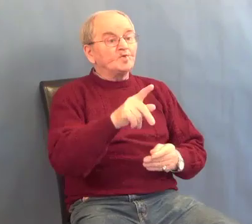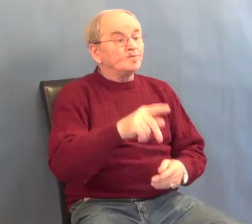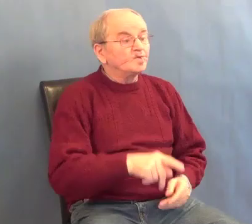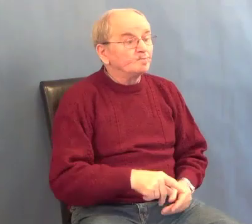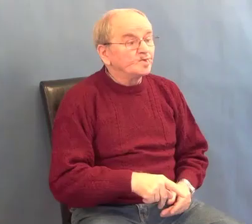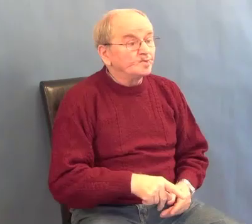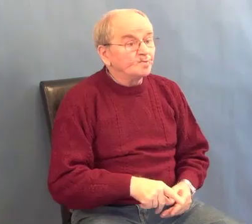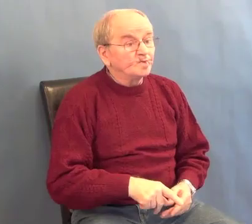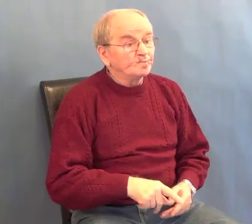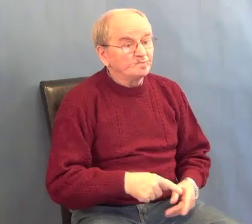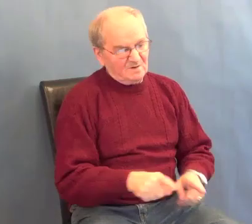Tak ustami, taki dziubek